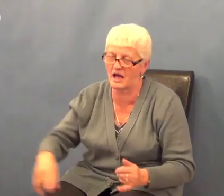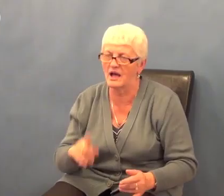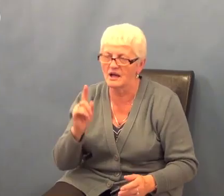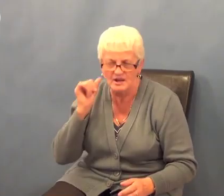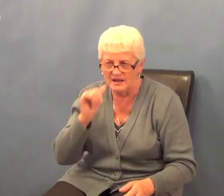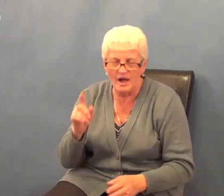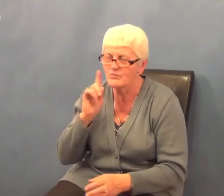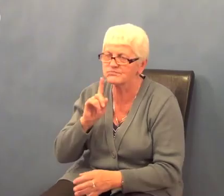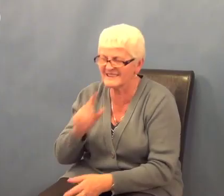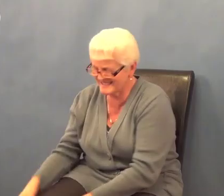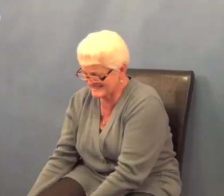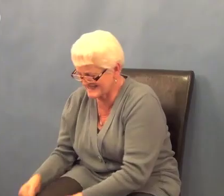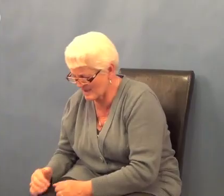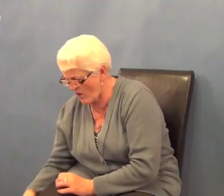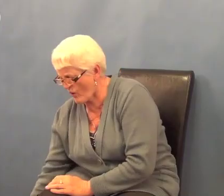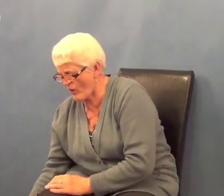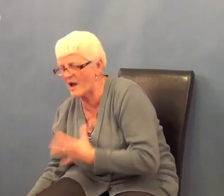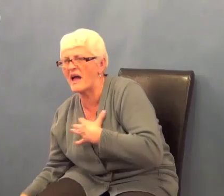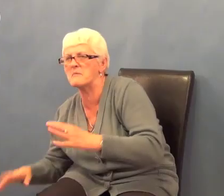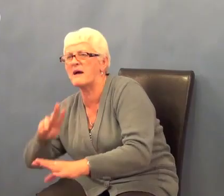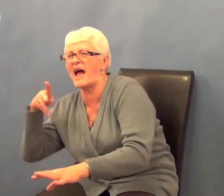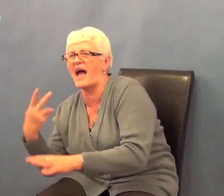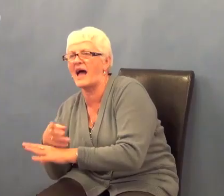Dziewczyna, chłopiec masuje nogę, bo jemu boli przez upadek.